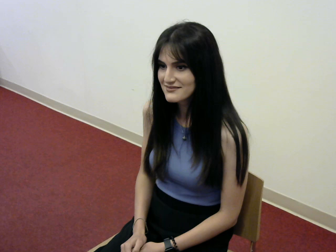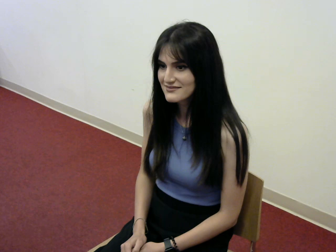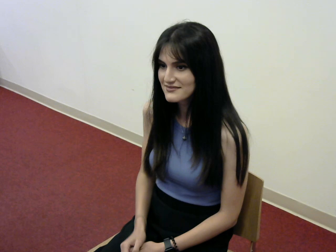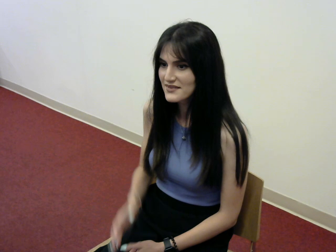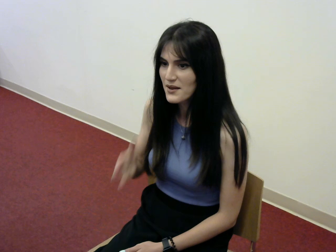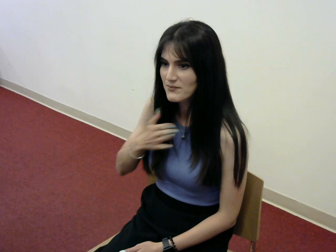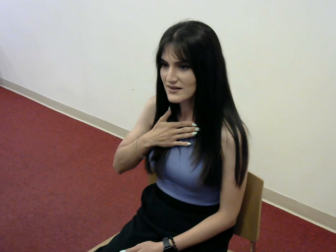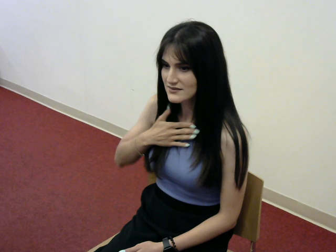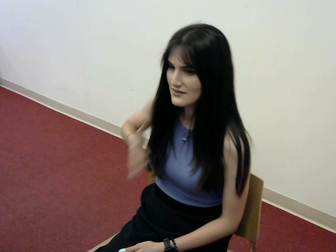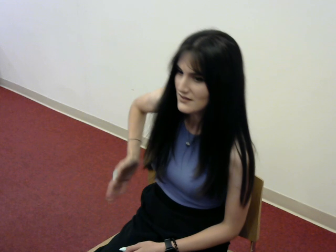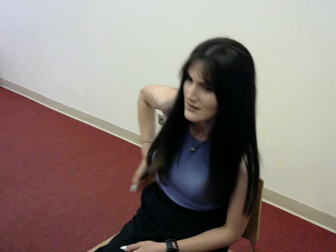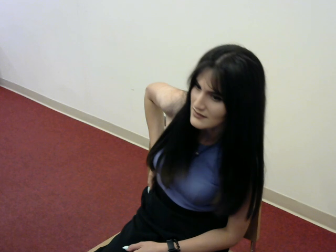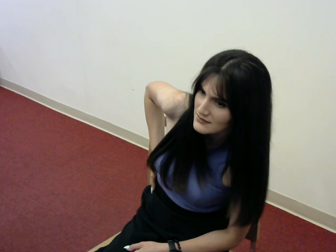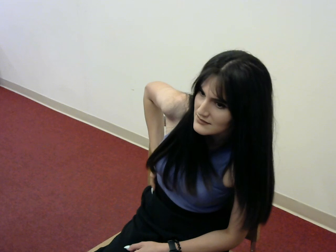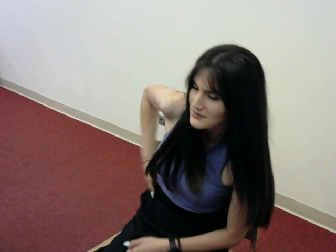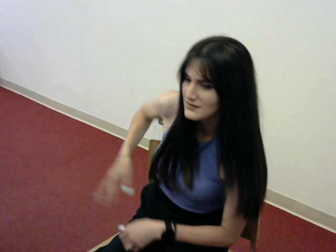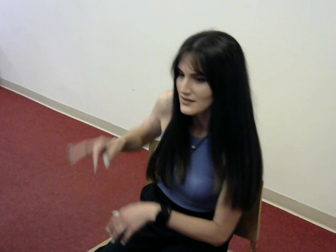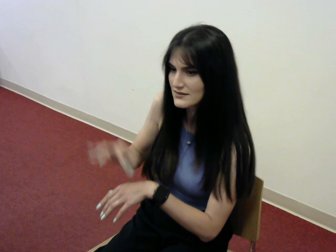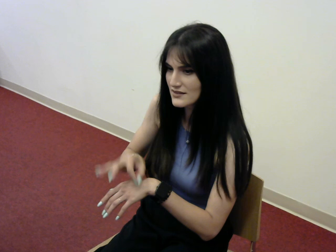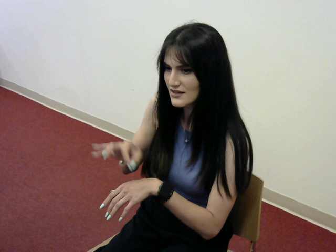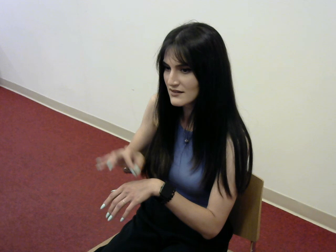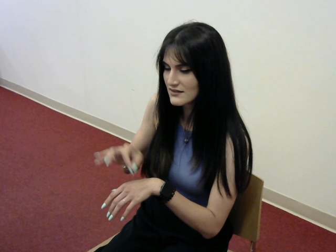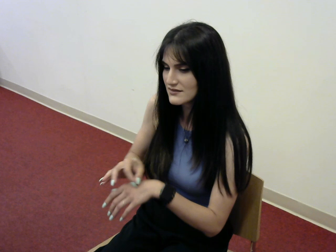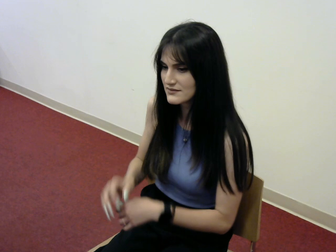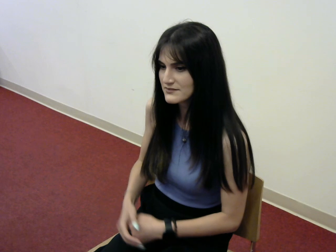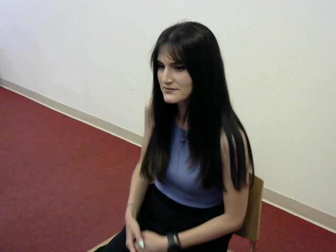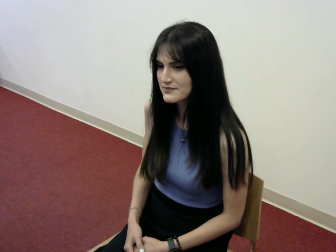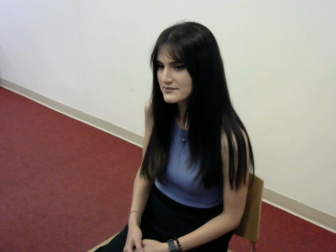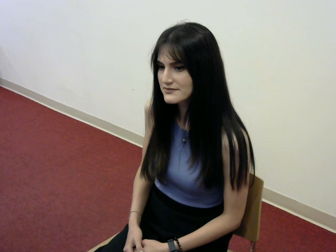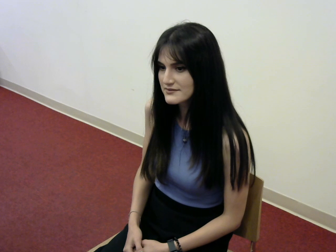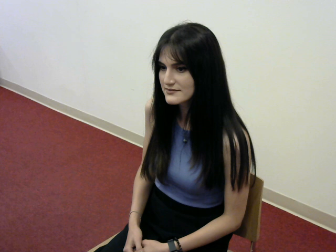Mənim belim ağrıyır